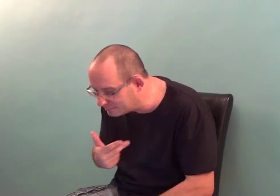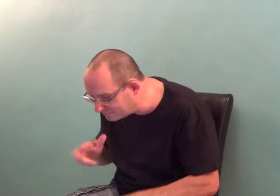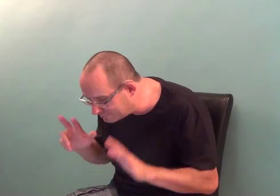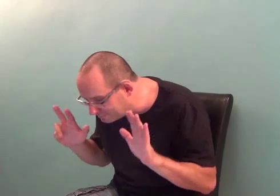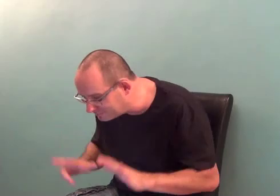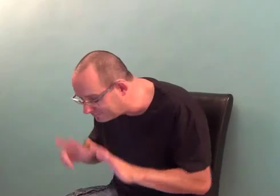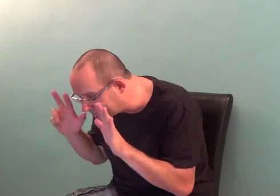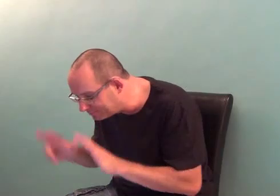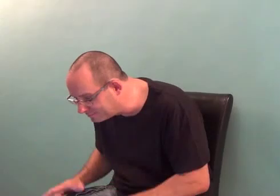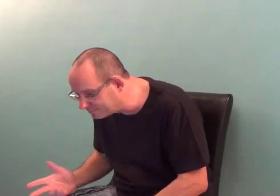O ósmej każdego dnia.